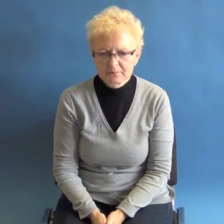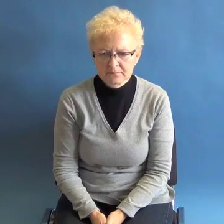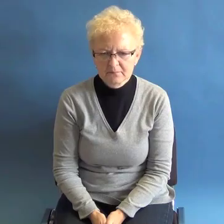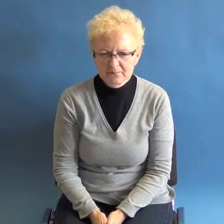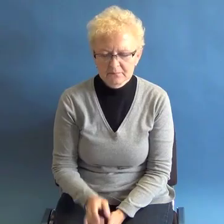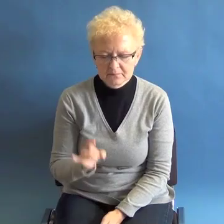Tak, tak.